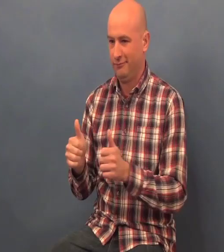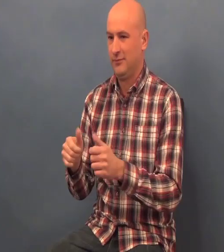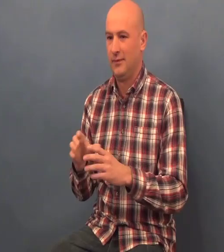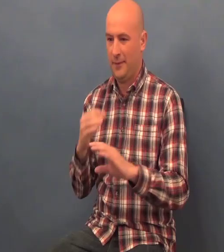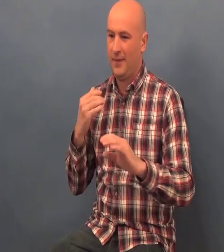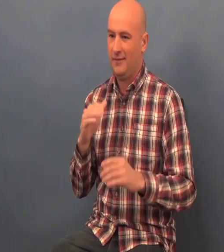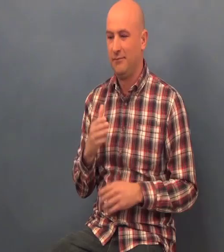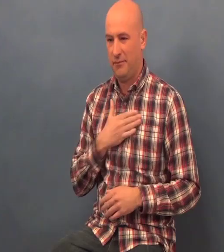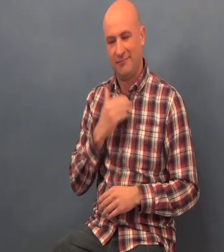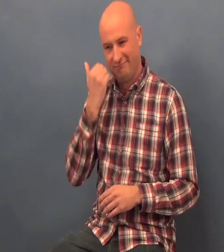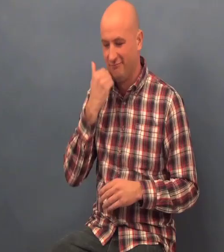Taki miły pies podobny do jamnika.